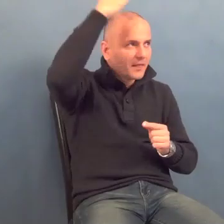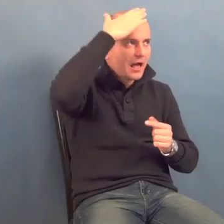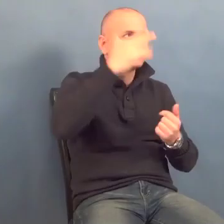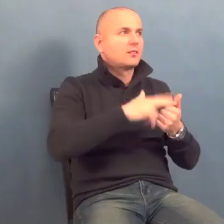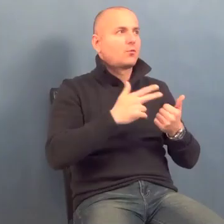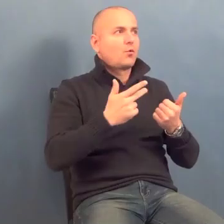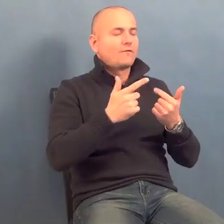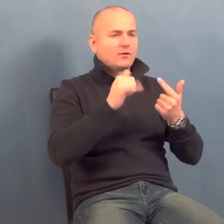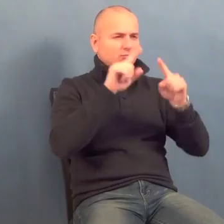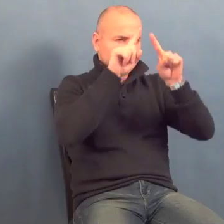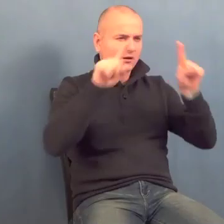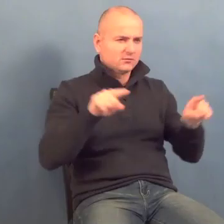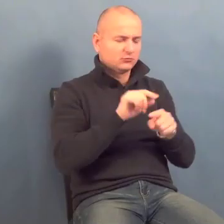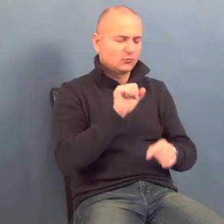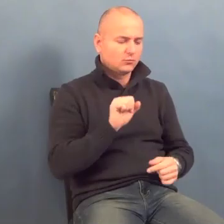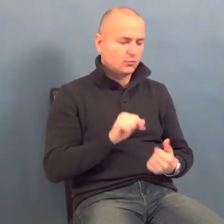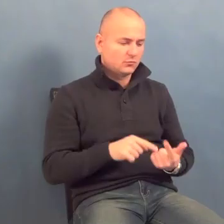Na przykład uwaga przed uderzeniem w głowę, trójkątny znak.